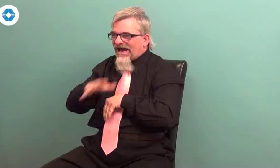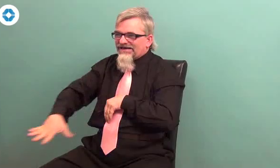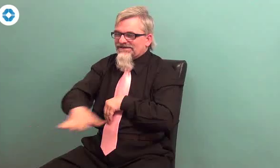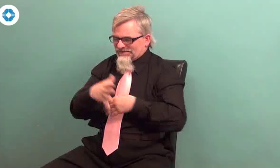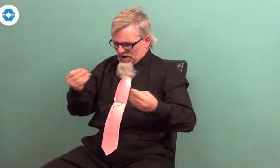Ma całe mokre ubranie.